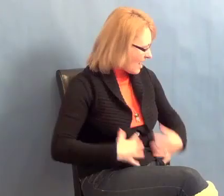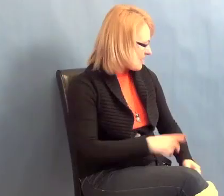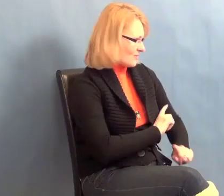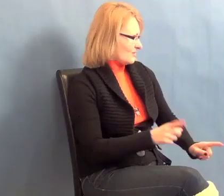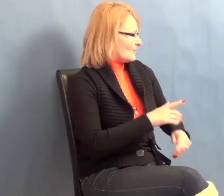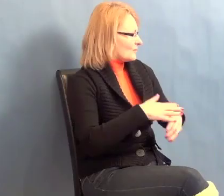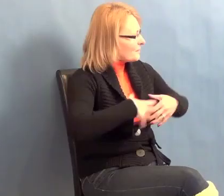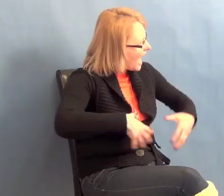Kostium dwuczęściowy, będą patrzeć.